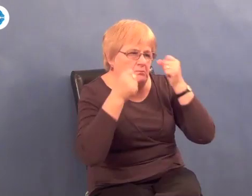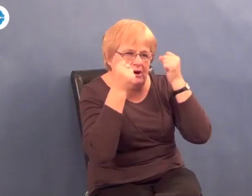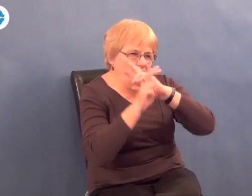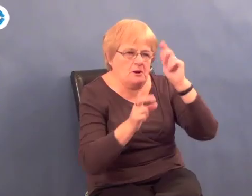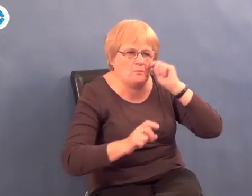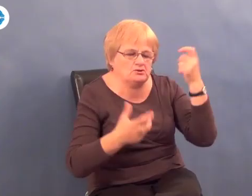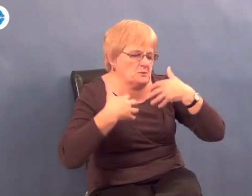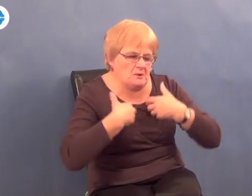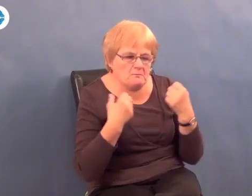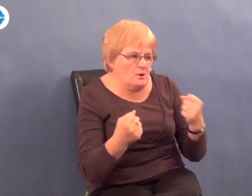Każdy jest bardzo zmęczony po podróży.